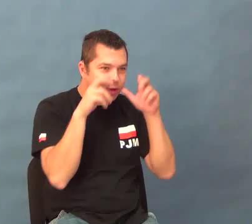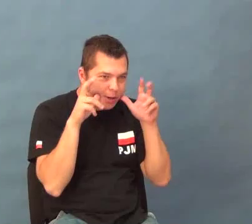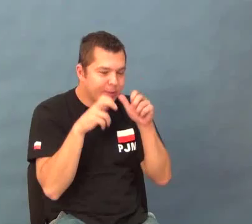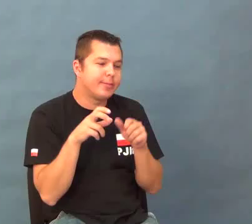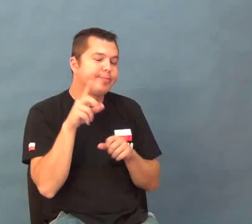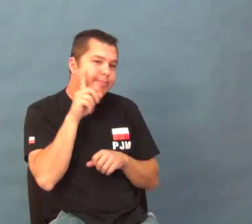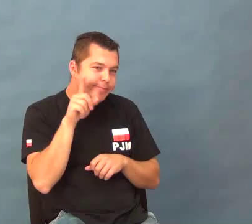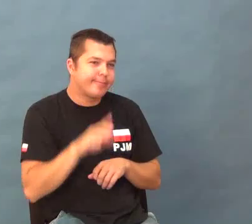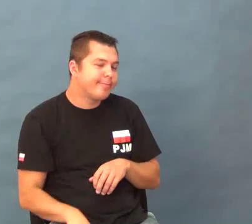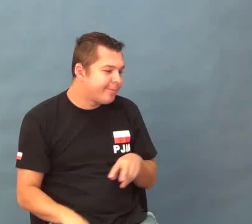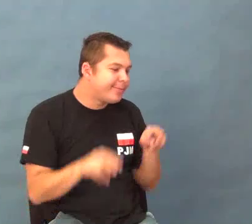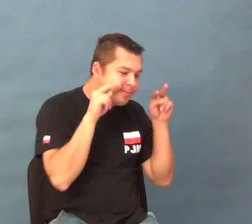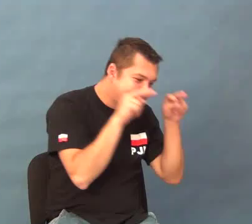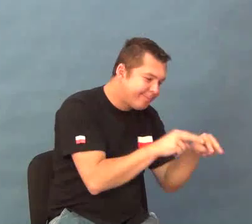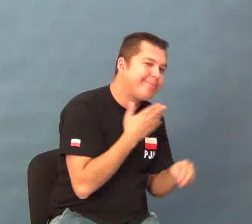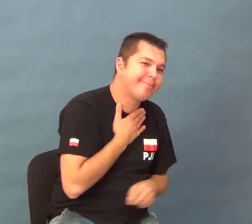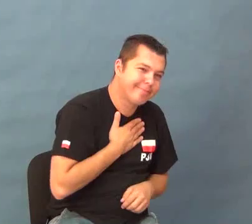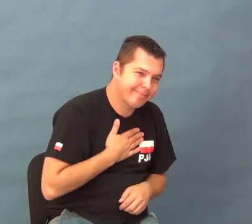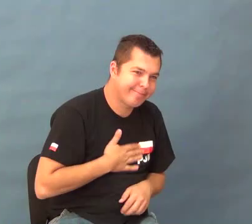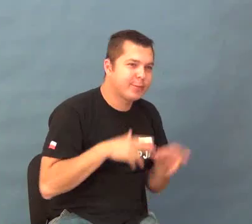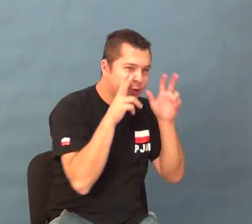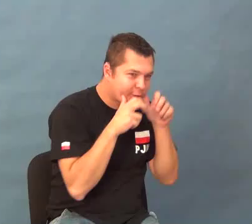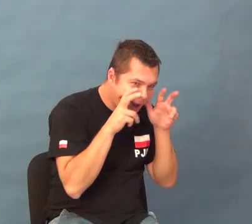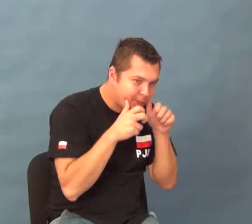Chłopiec i pies patrzą na żabę, która im się podoba.